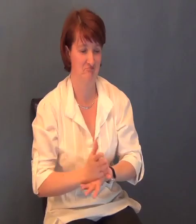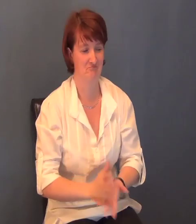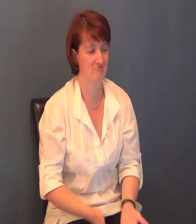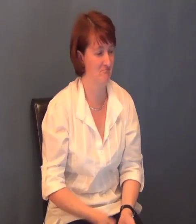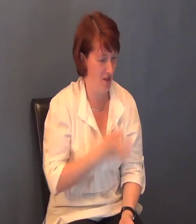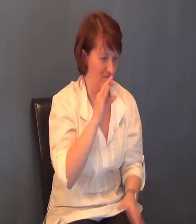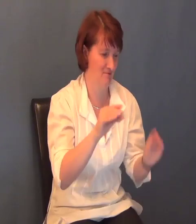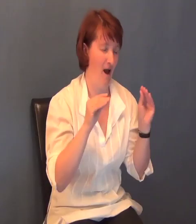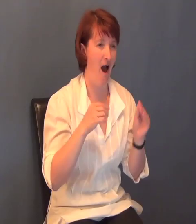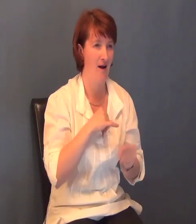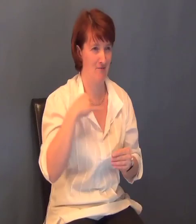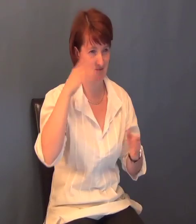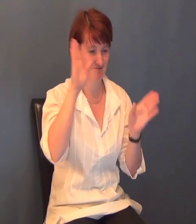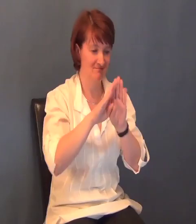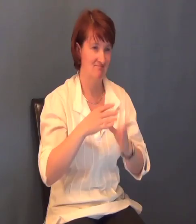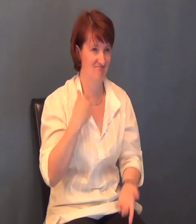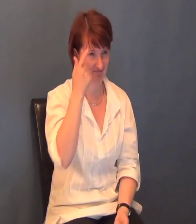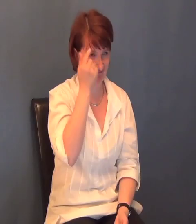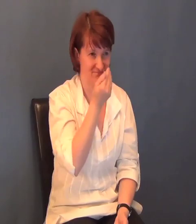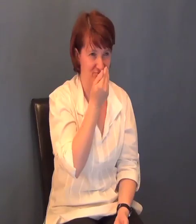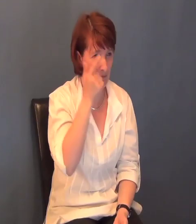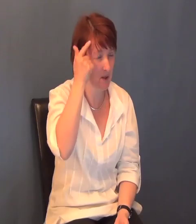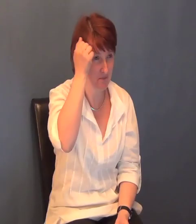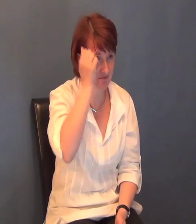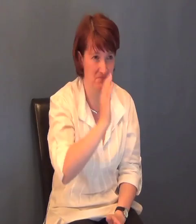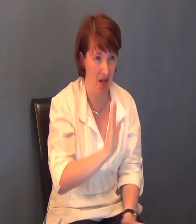Lepiej skopiować, a jak samemu to nie myślę, nie pamiętam.